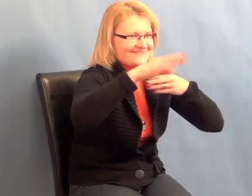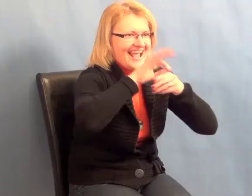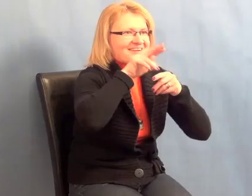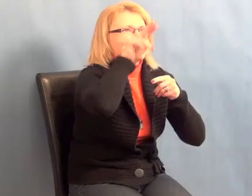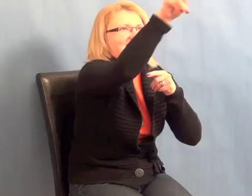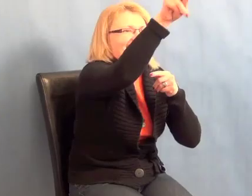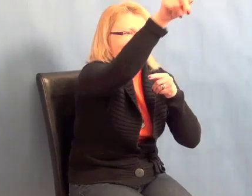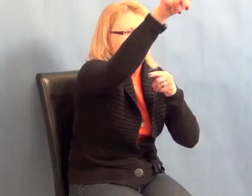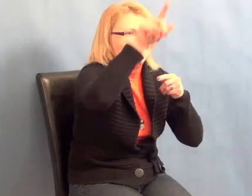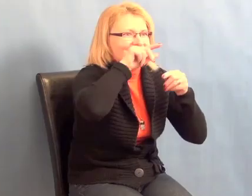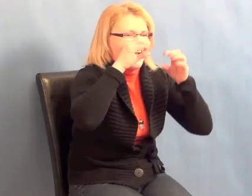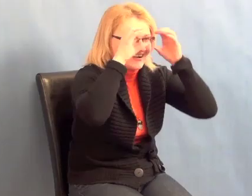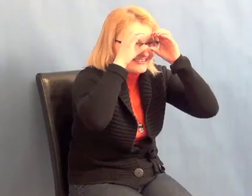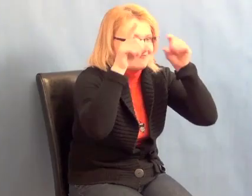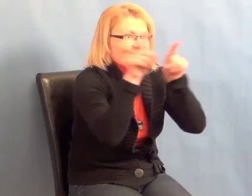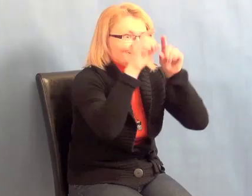Akurat ptaszek też w tym samym momencie patrzył przez lornetkę.